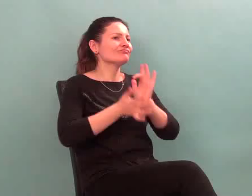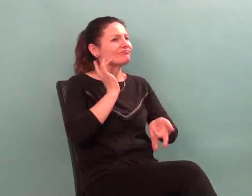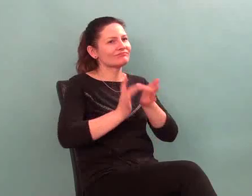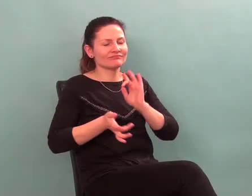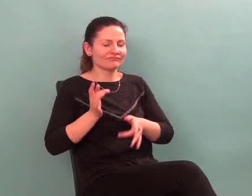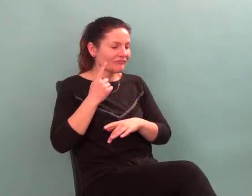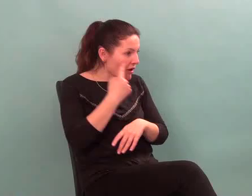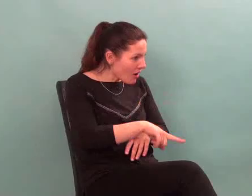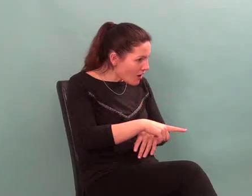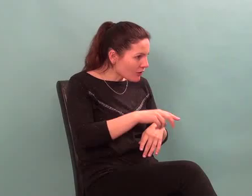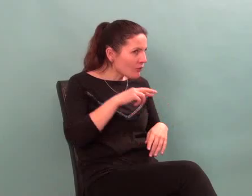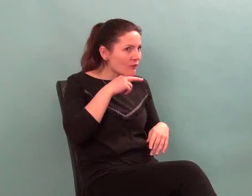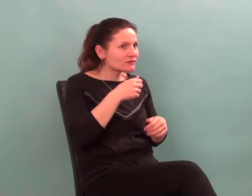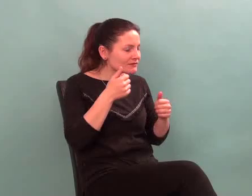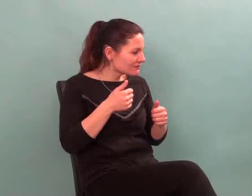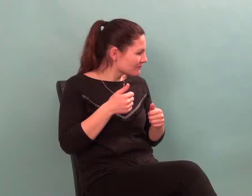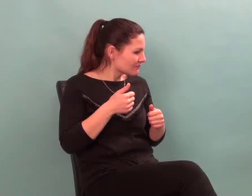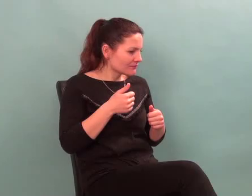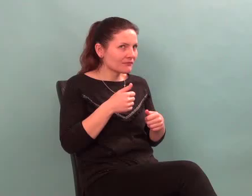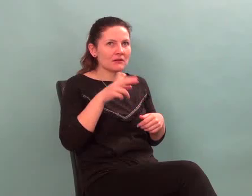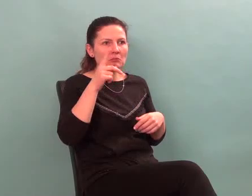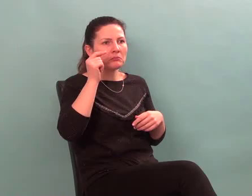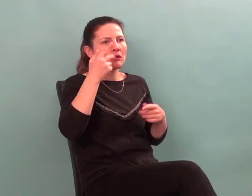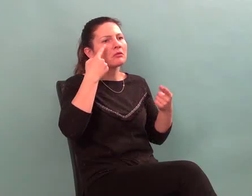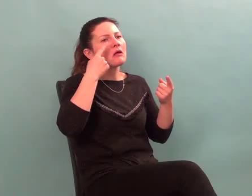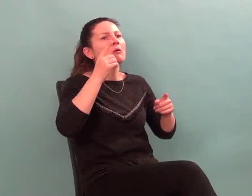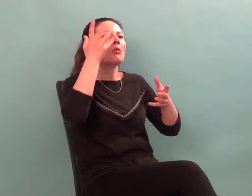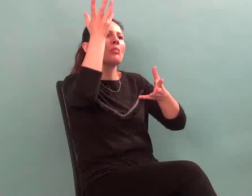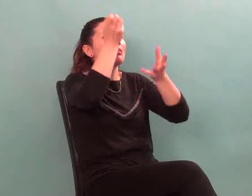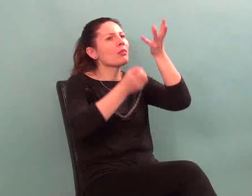Zauważa gruszki, zatrzymuje się, patrzy w górę i widzi, że tam pan go nie zauważył i zrywa nieświadomy gruszki.